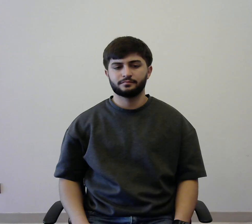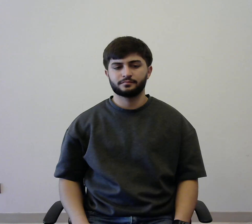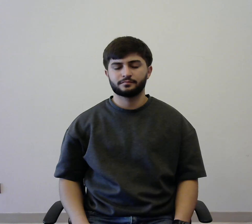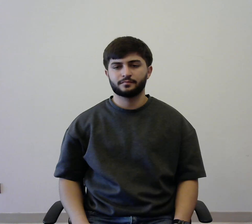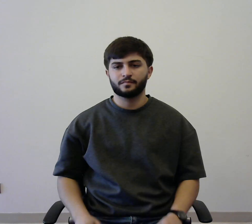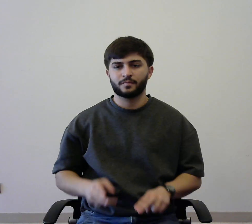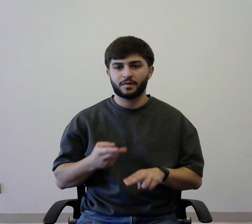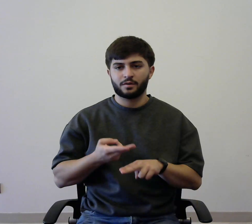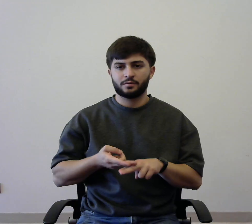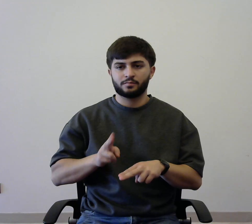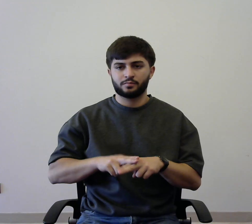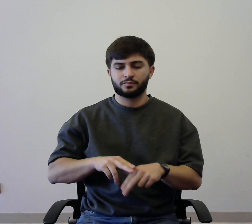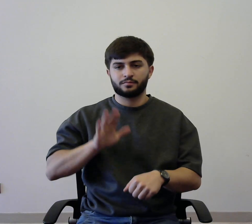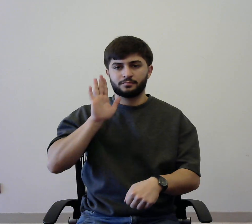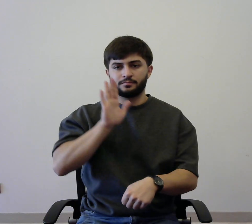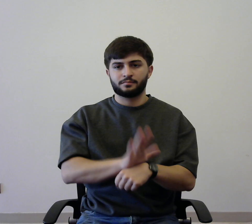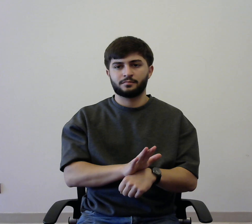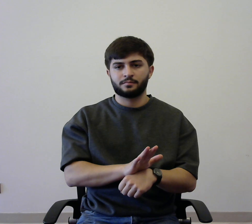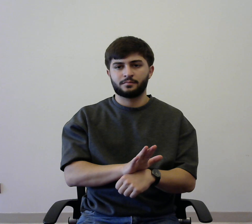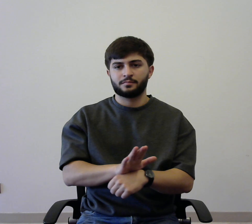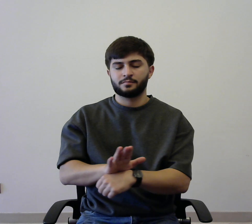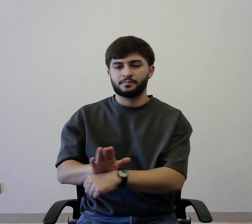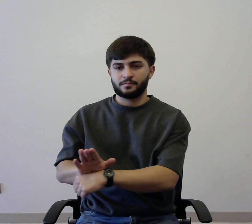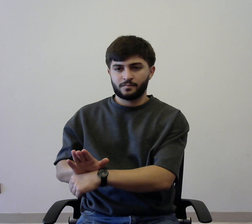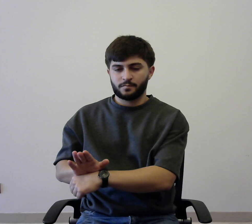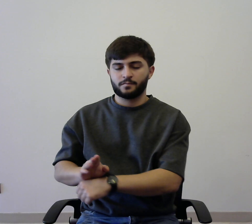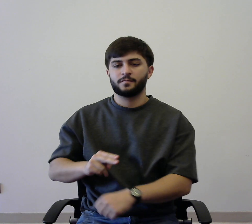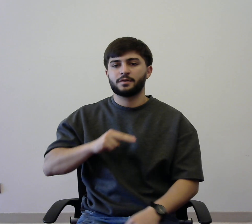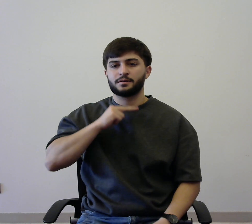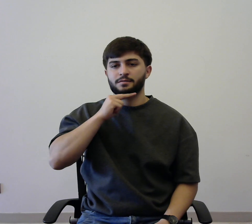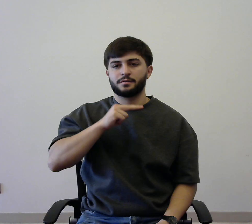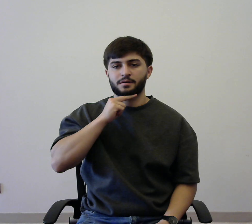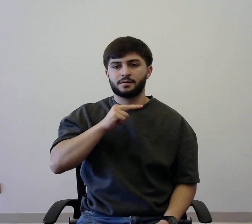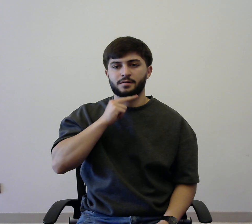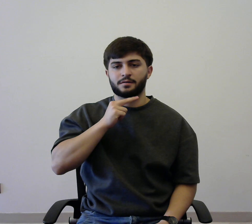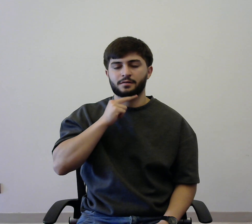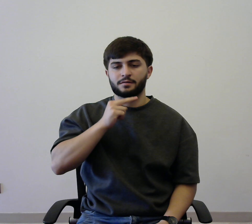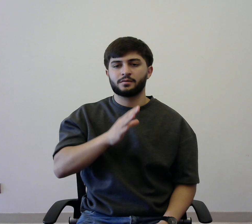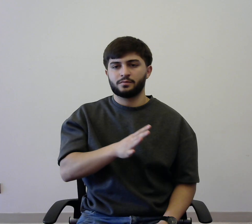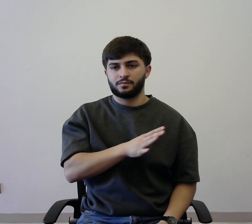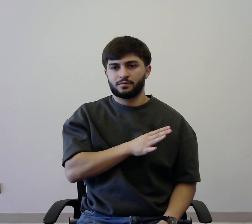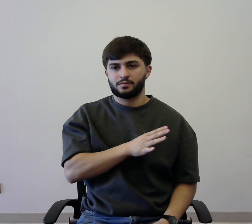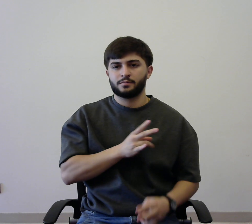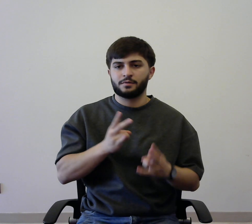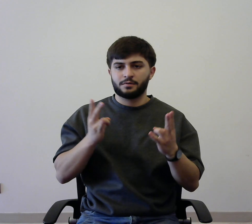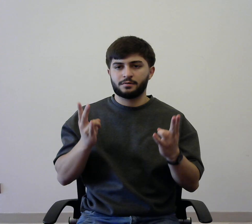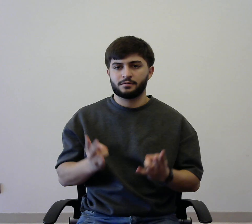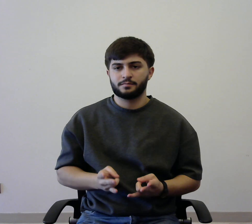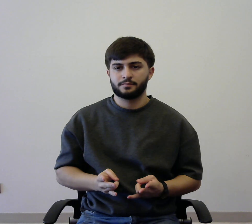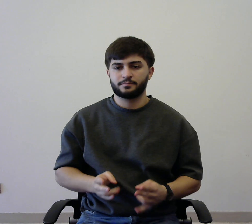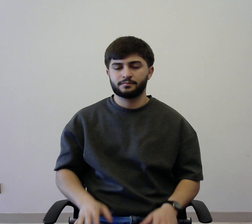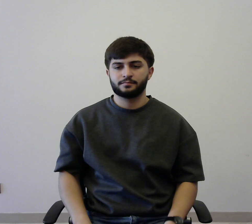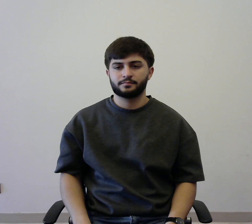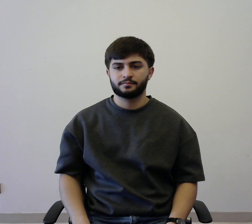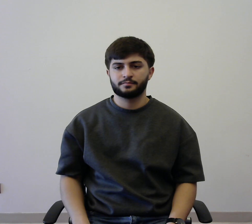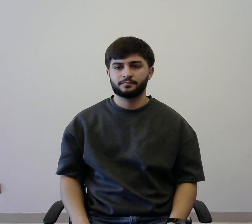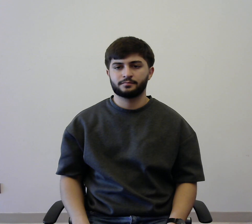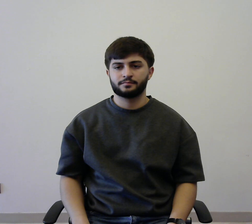Bu tapşırıqlarda diqqətli olmaq lazımdır